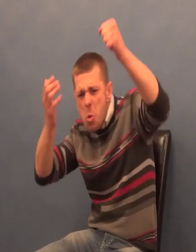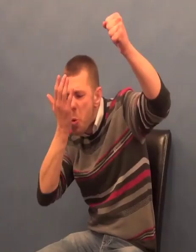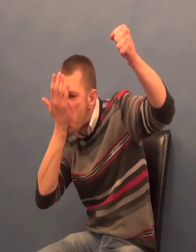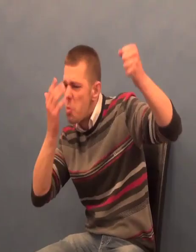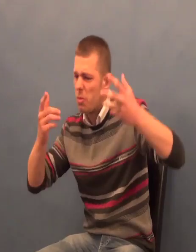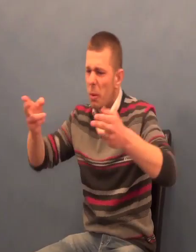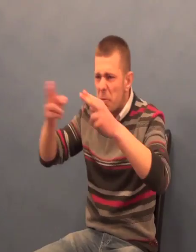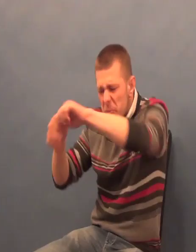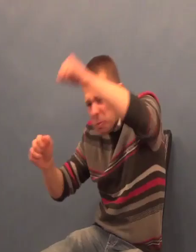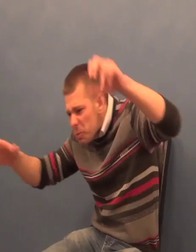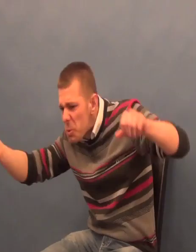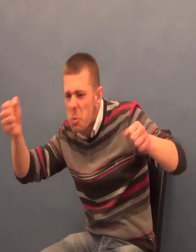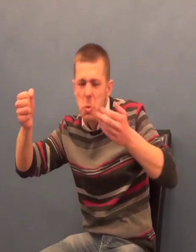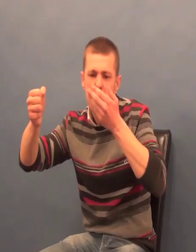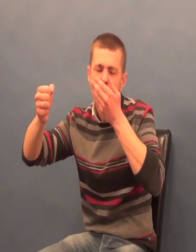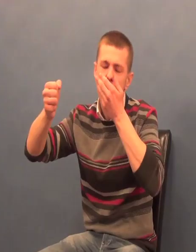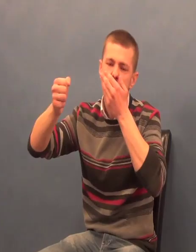Szukają pod kołdrą i nic nie ma.